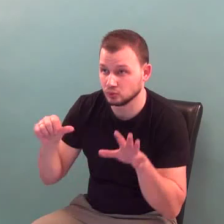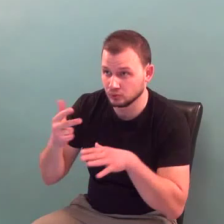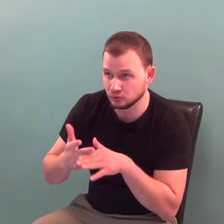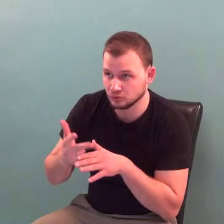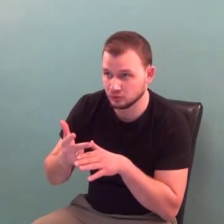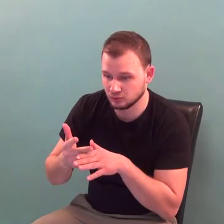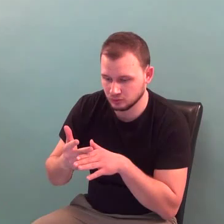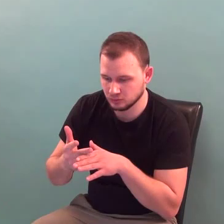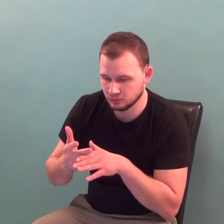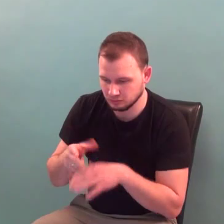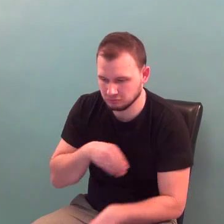Szósta trzydzieści?